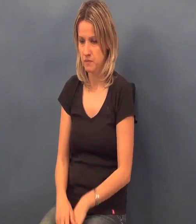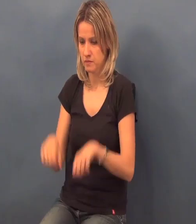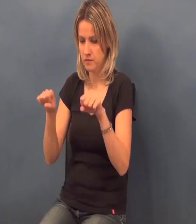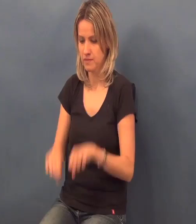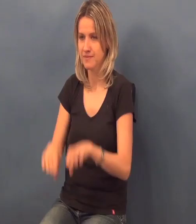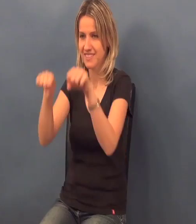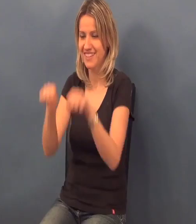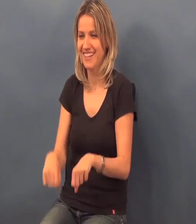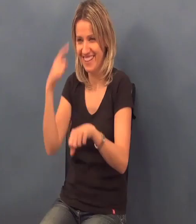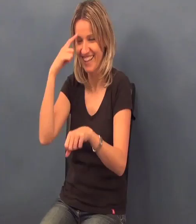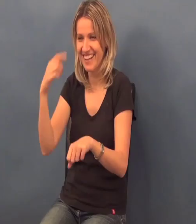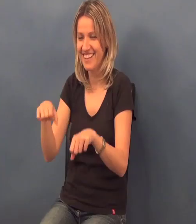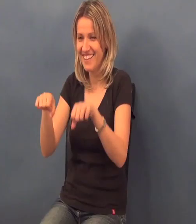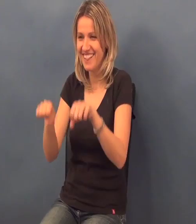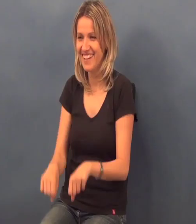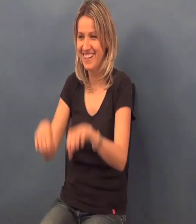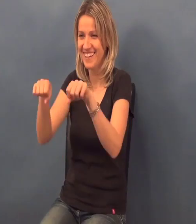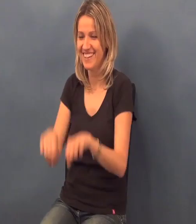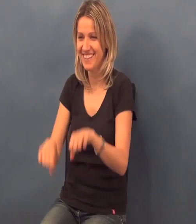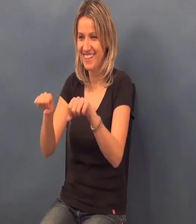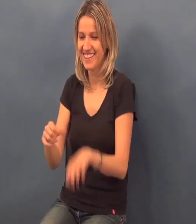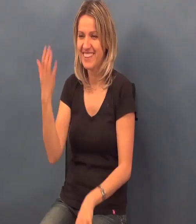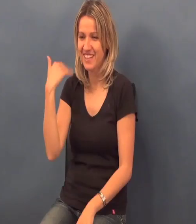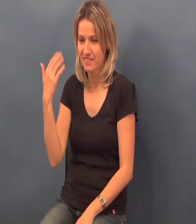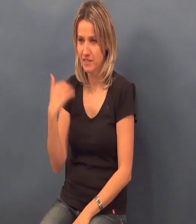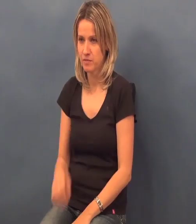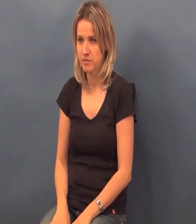Drezyna, wiesz, dawno była drezyna.